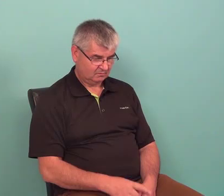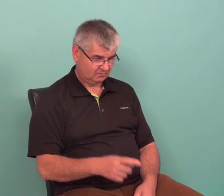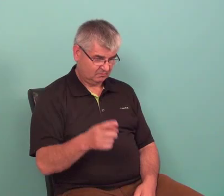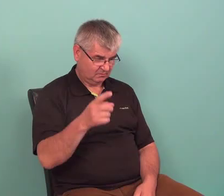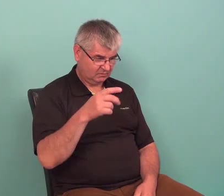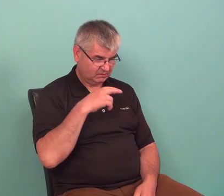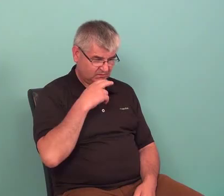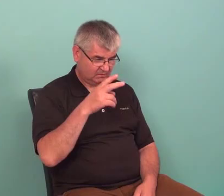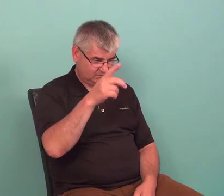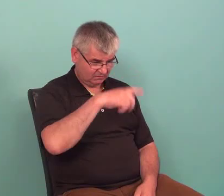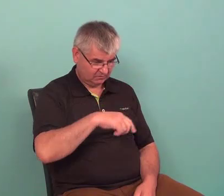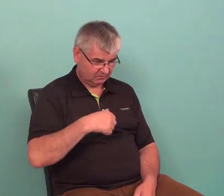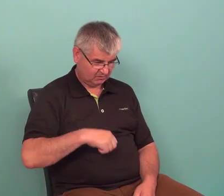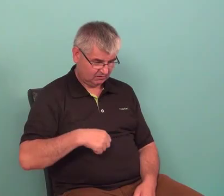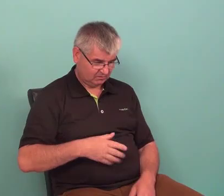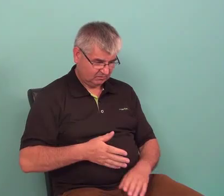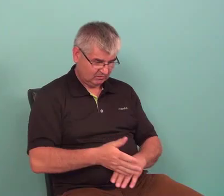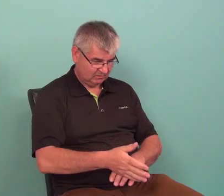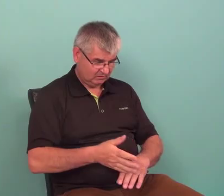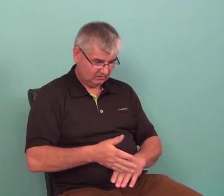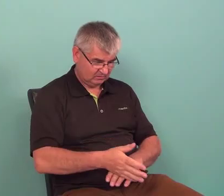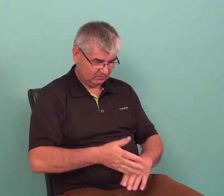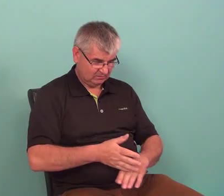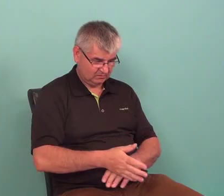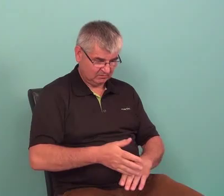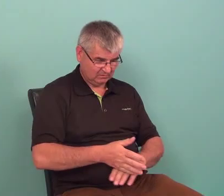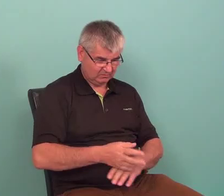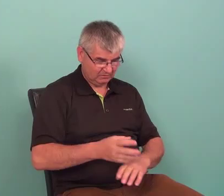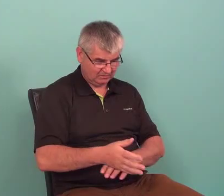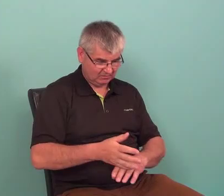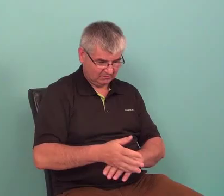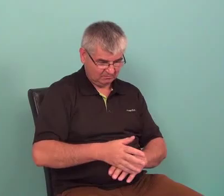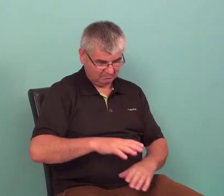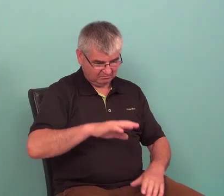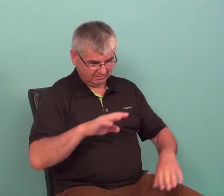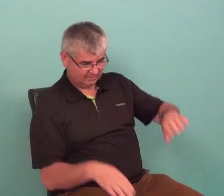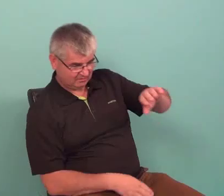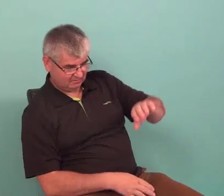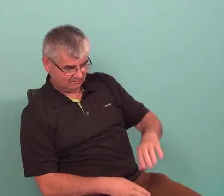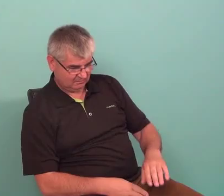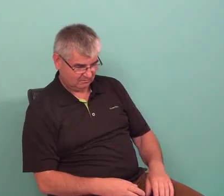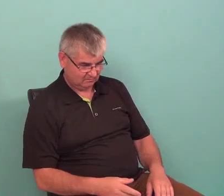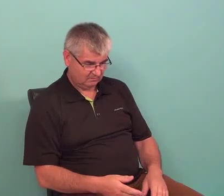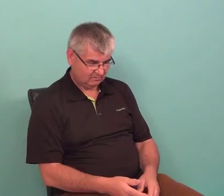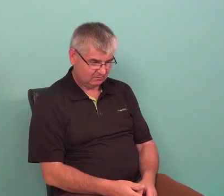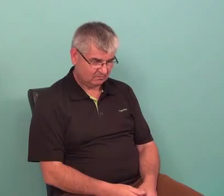Czerwone koło, czyli nie wolno piłować na siedząco, bo można się wywalić.